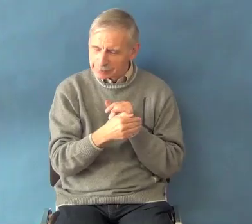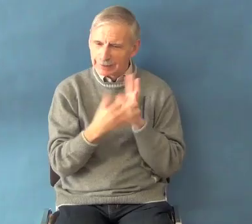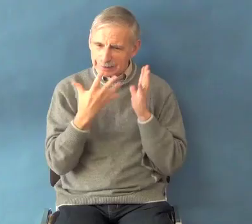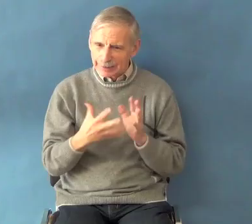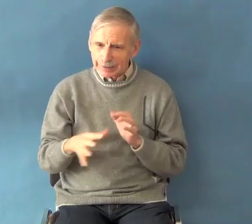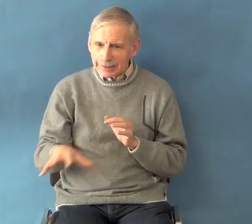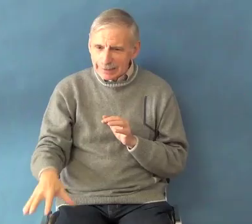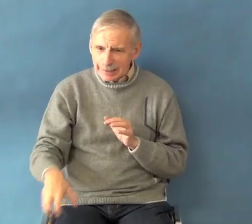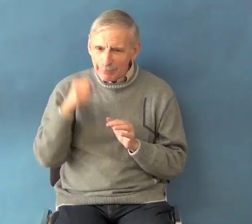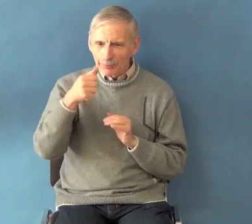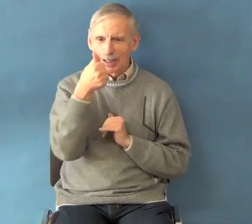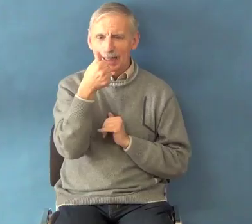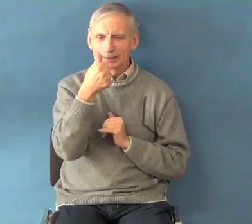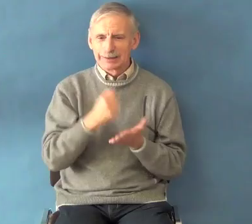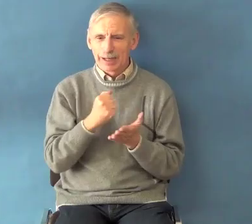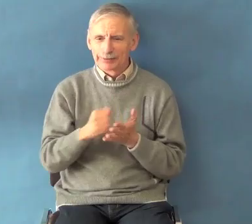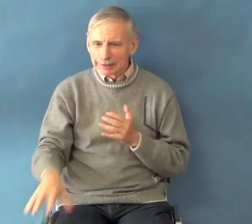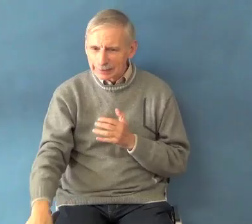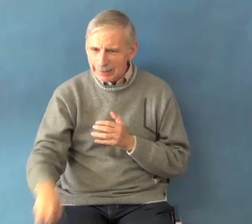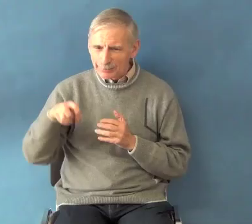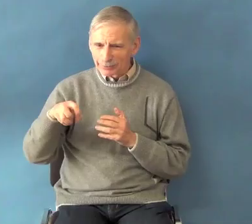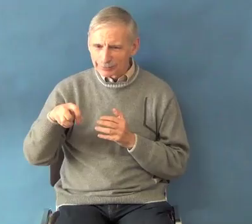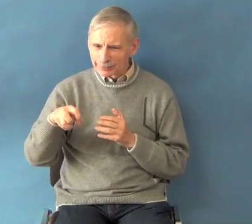Chce wziąć jedną gruszkę.